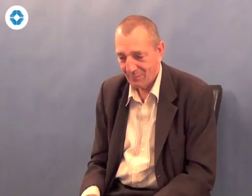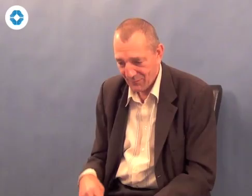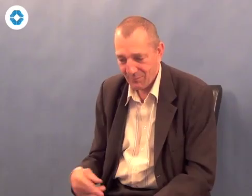Upada.